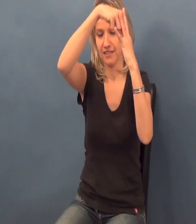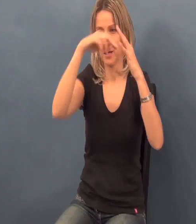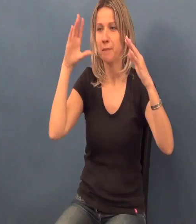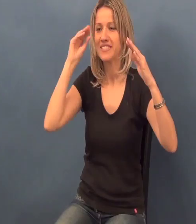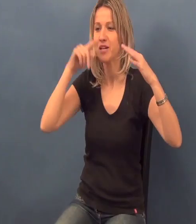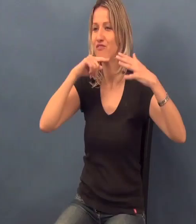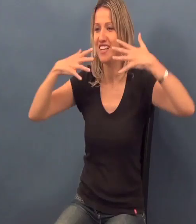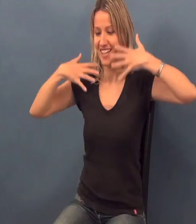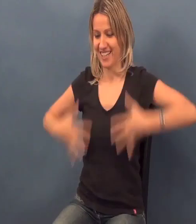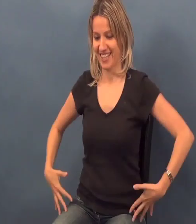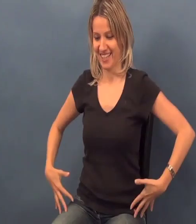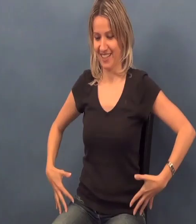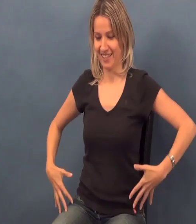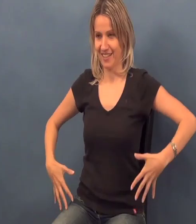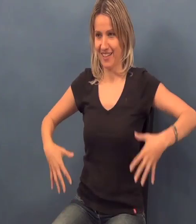To czerwona pidżama.